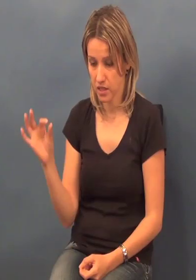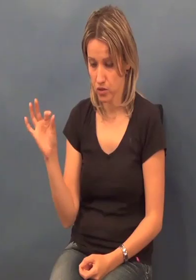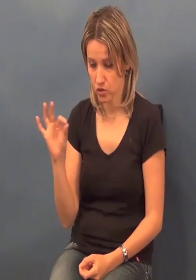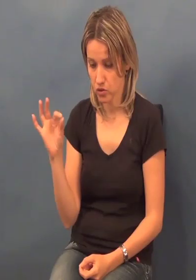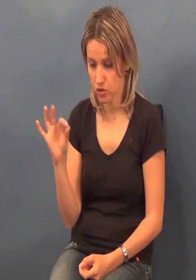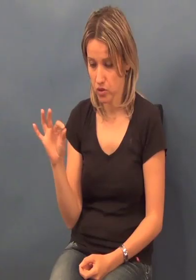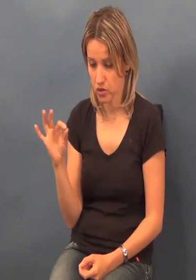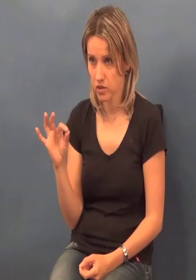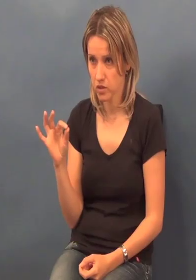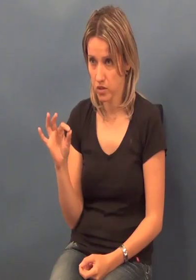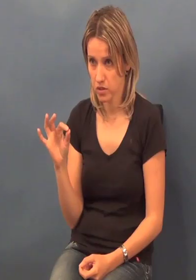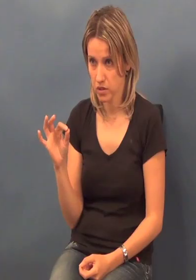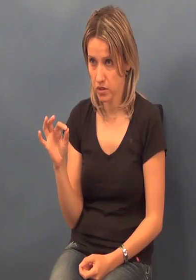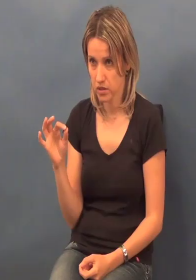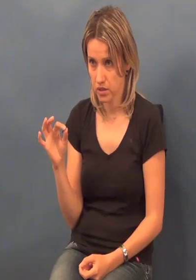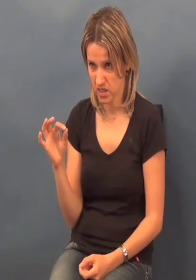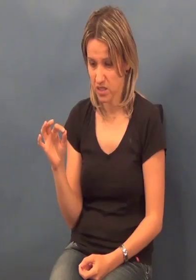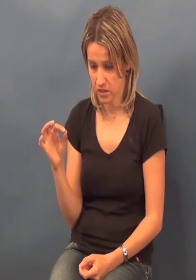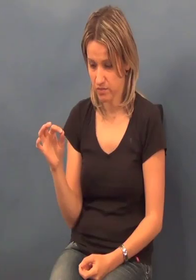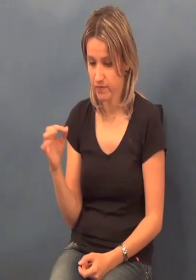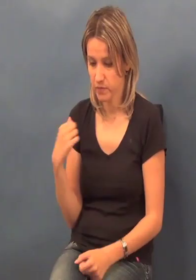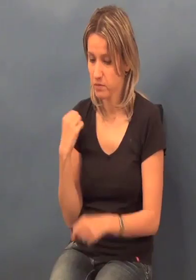Środa?